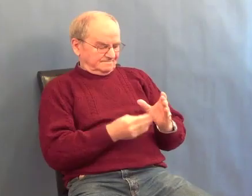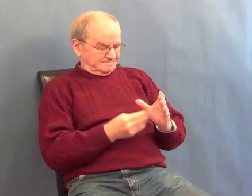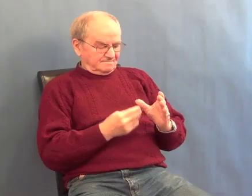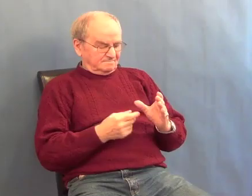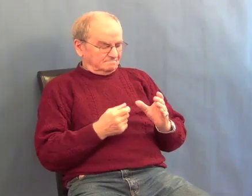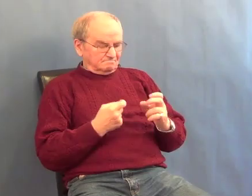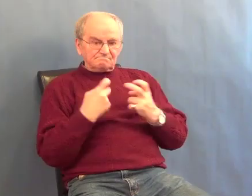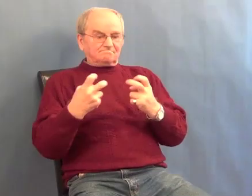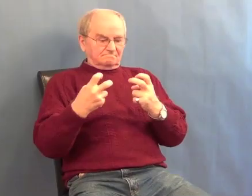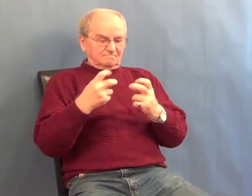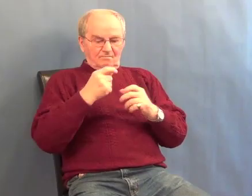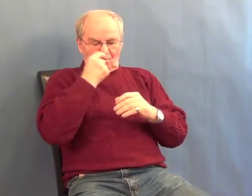Ptaszek się przestraszył kota, ponieważ nie spodziewał się go zobaczyć tuż obok siebie.